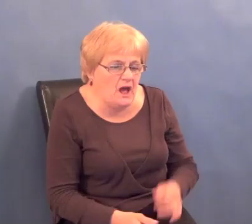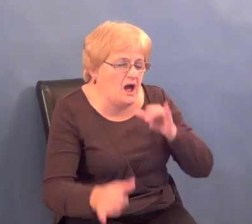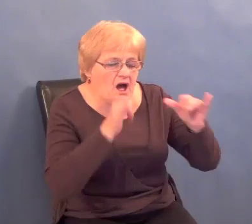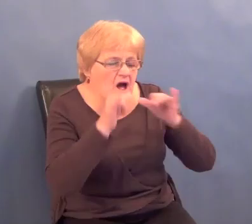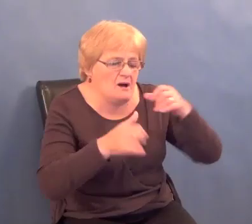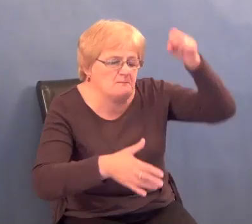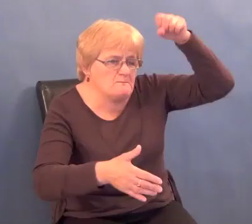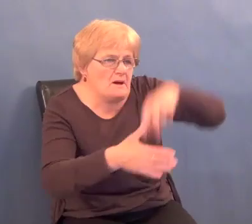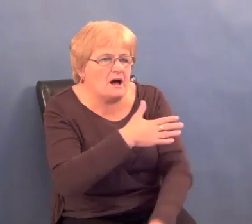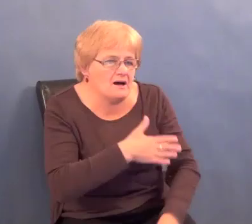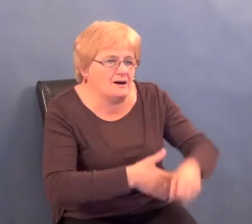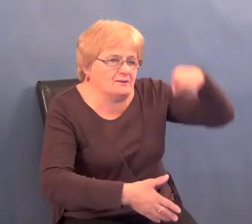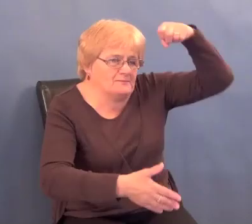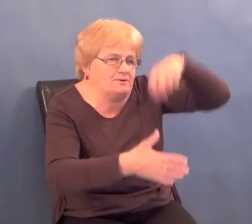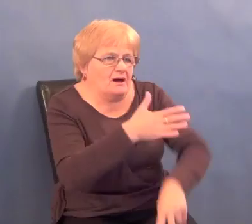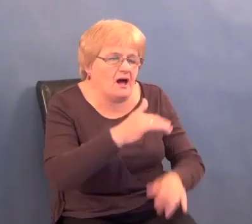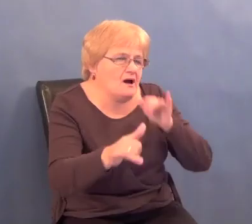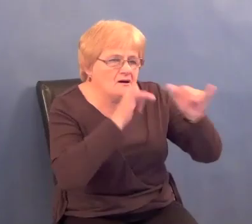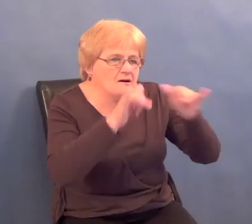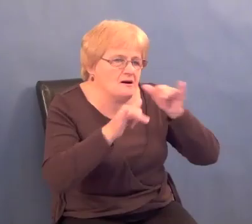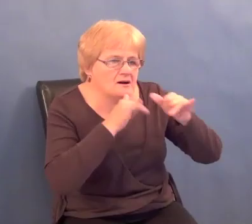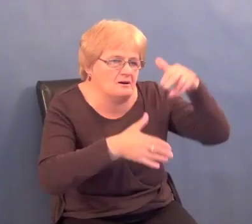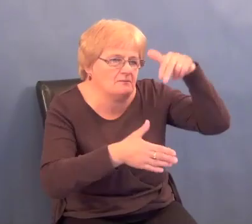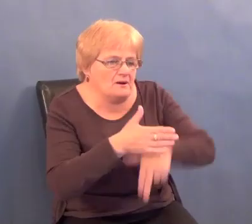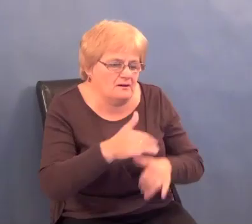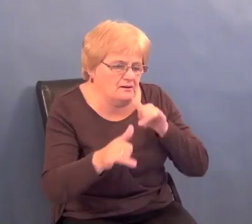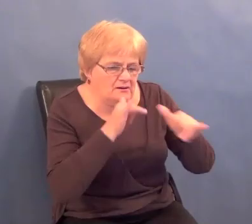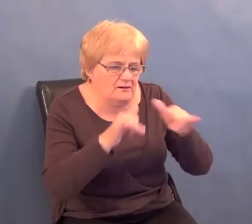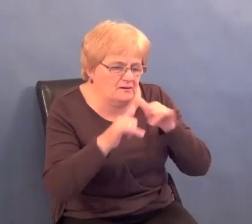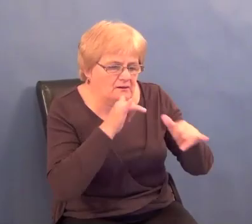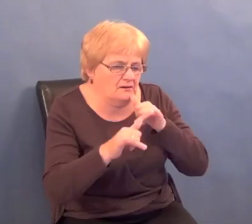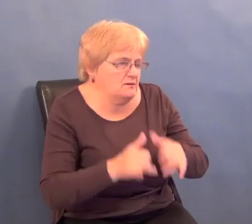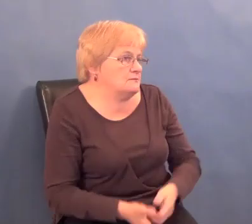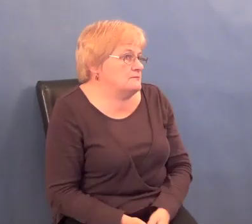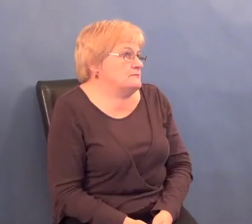Ktoś się topi i krzyczy.